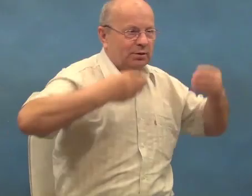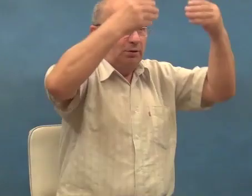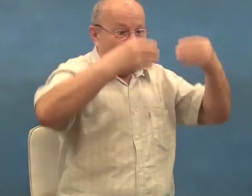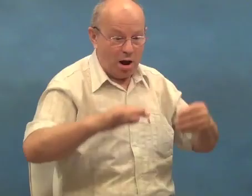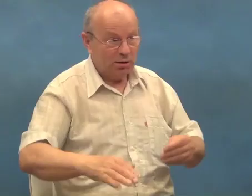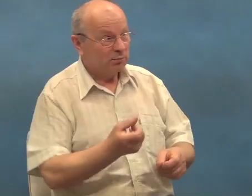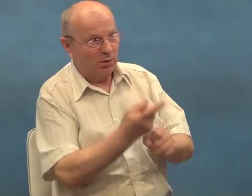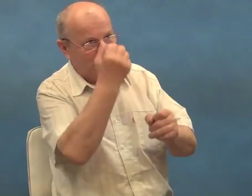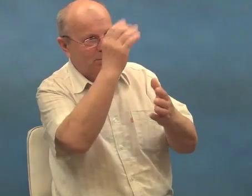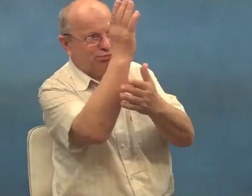Mały chłopiec miał rzucić czymś w okno, aż szyba pęknie.